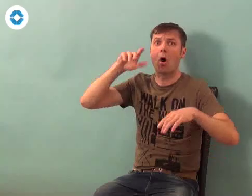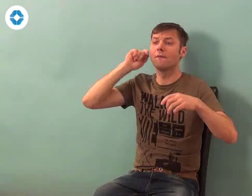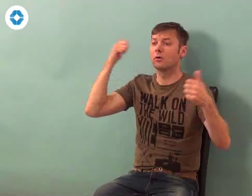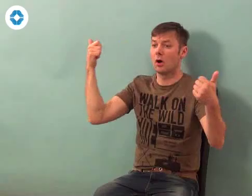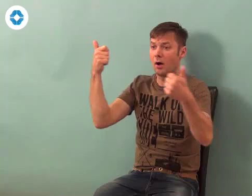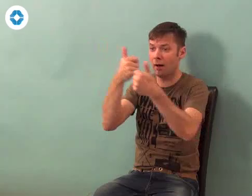Dwie osoby jechały na siebie.